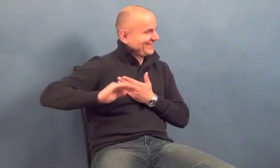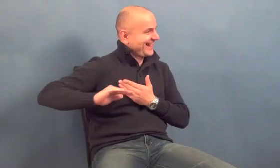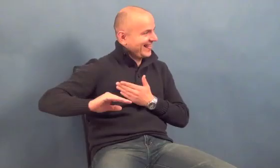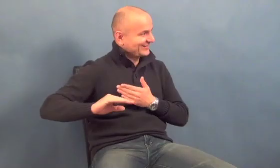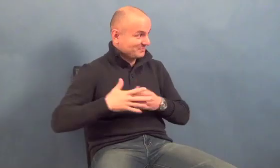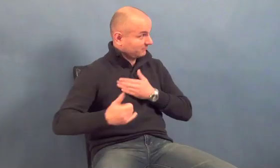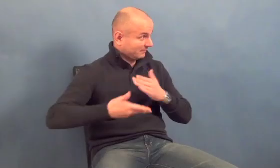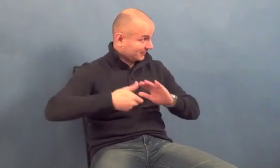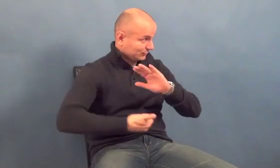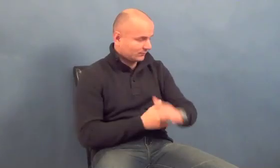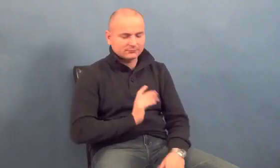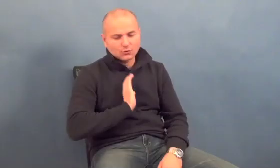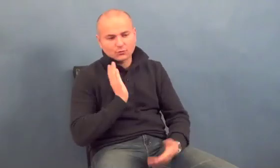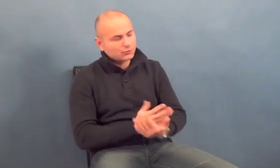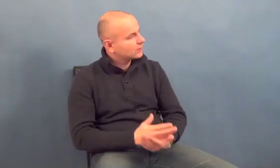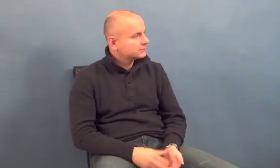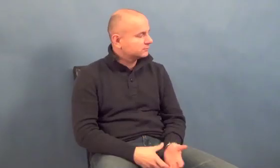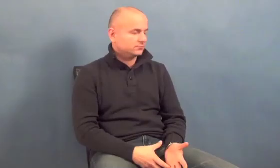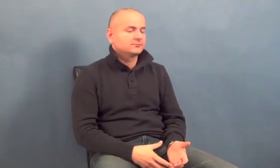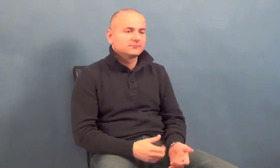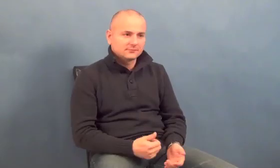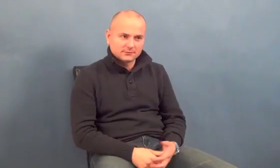Budzik jest trochę dalej ode mnie, bo gdyby pod poduszką to już koniec.